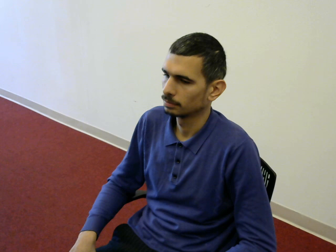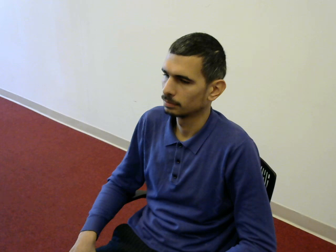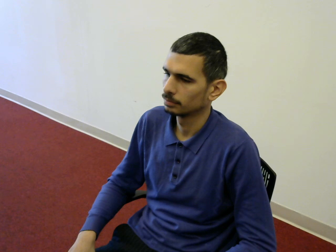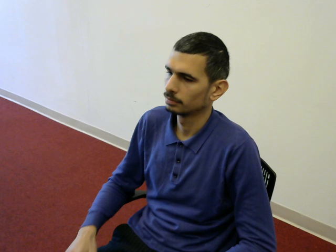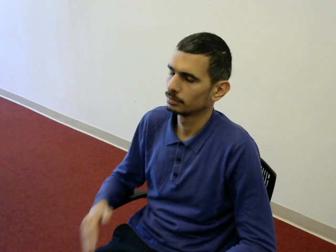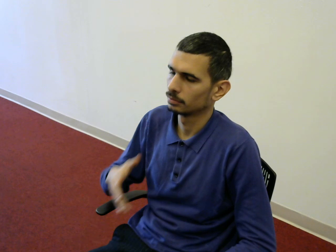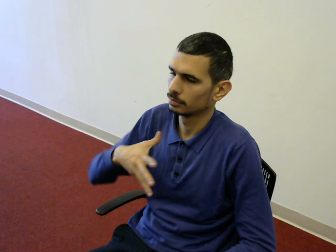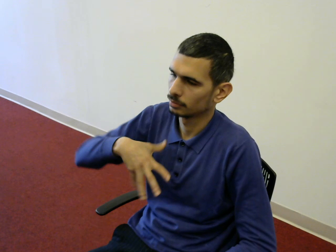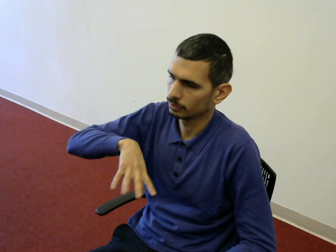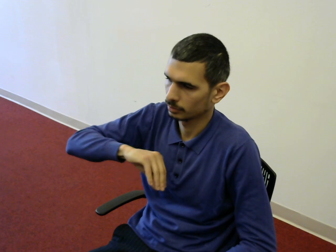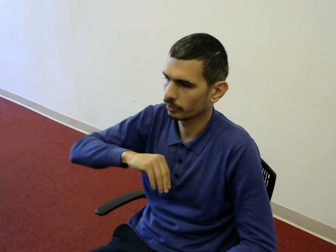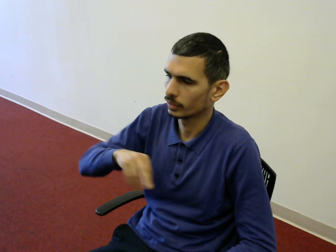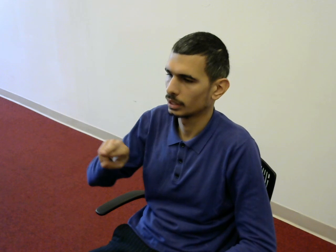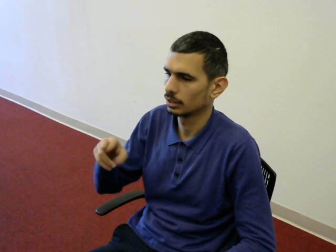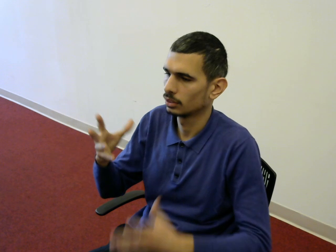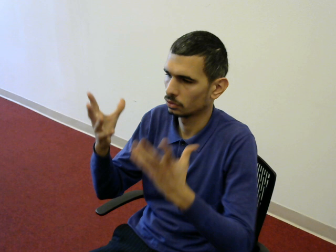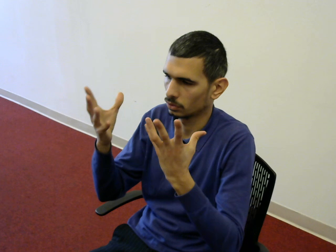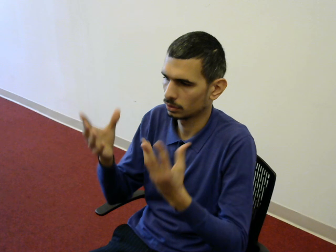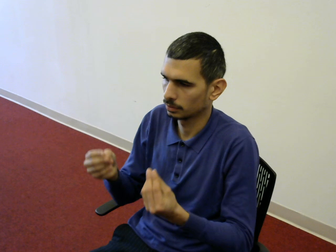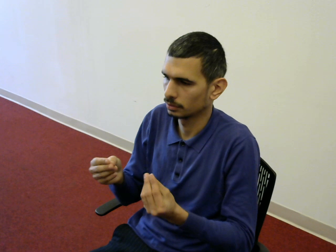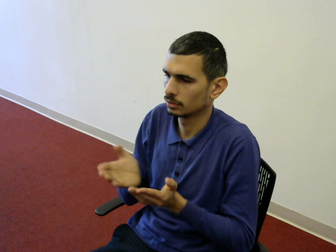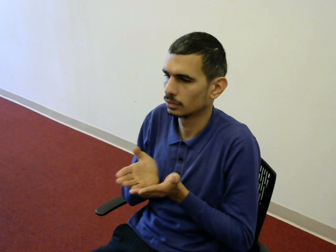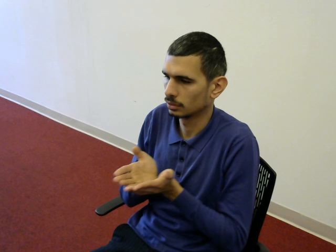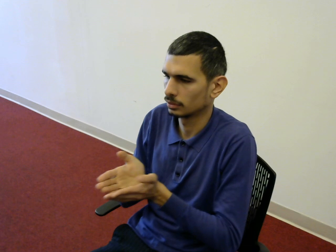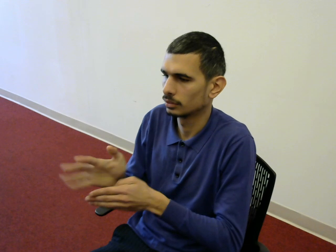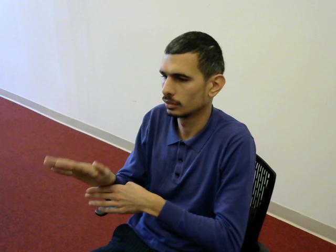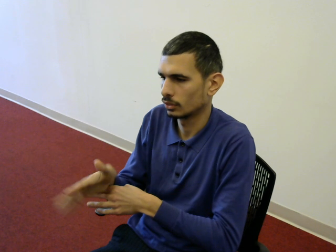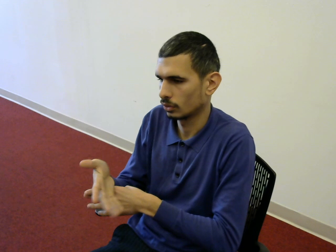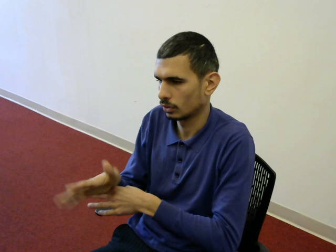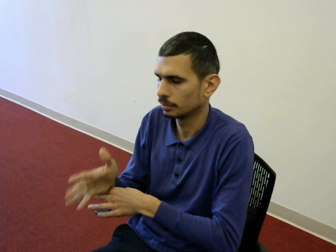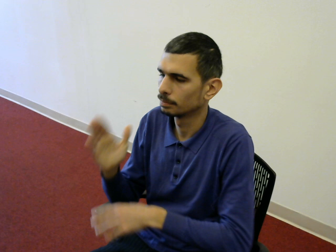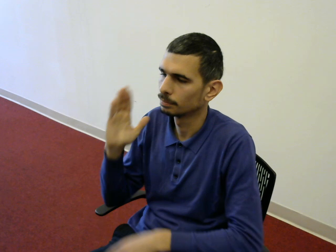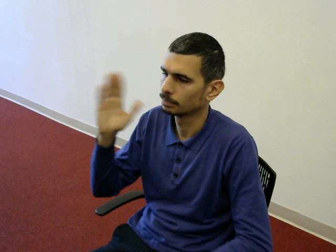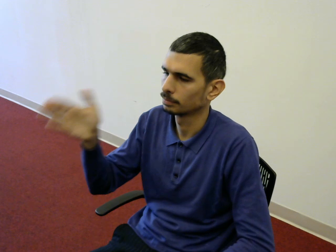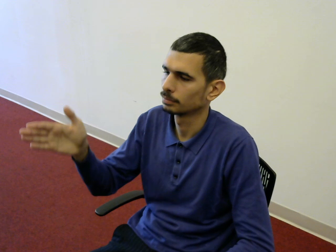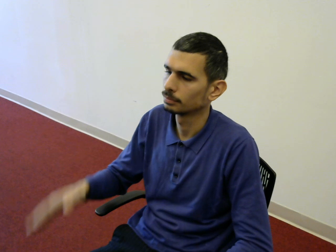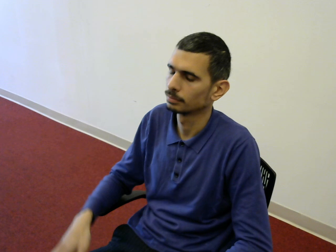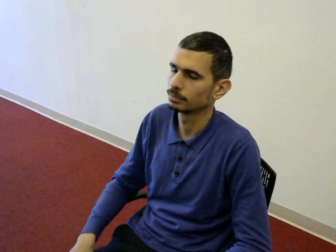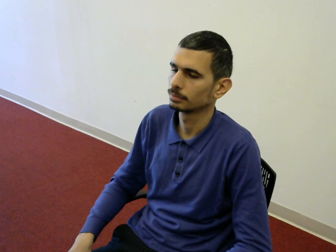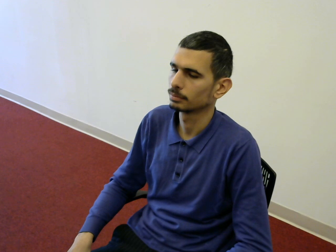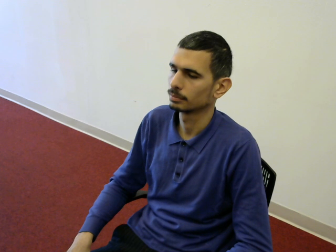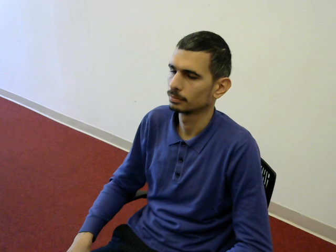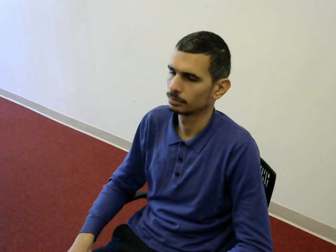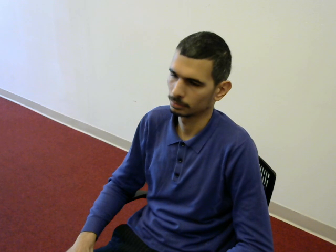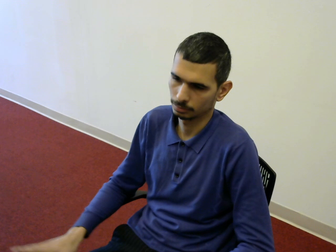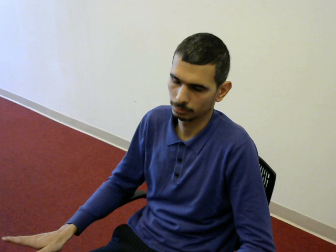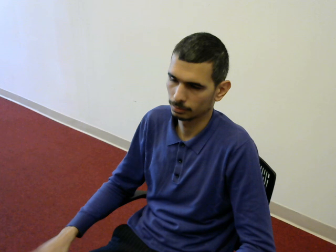Biz cümə günü gəmi gəzintisində olacağıq